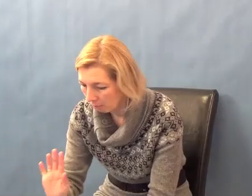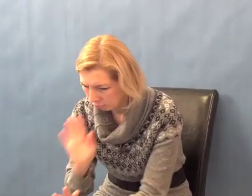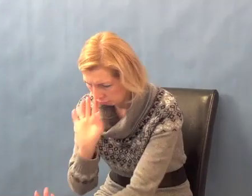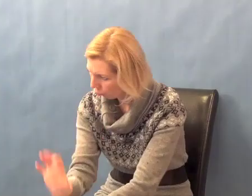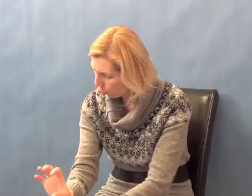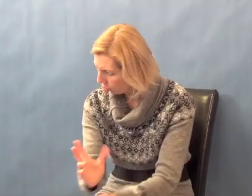Nie, nie tak samo.